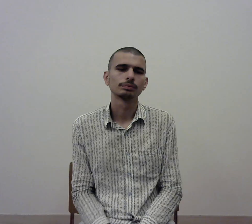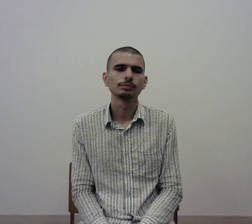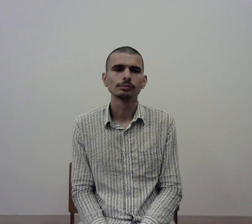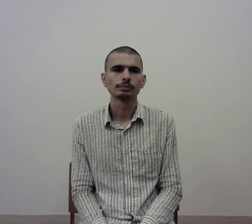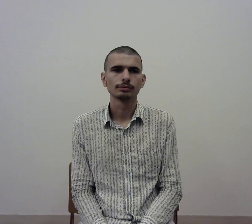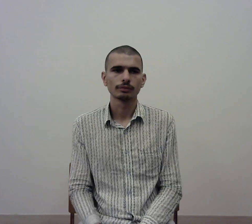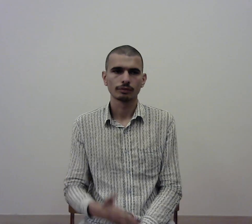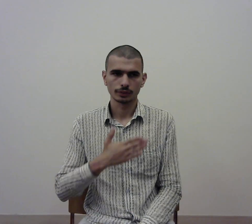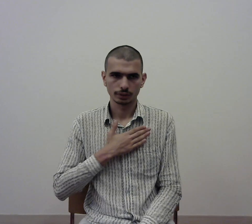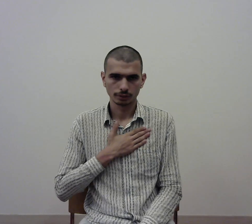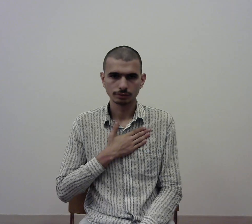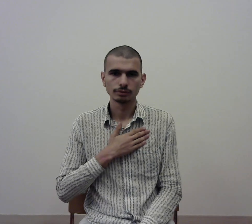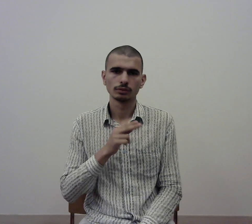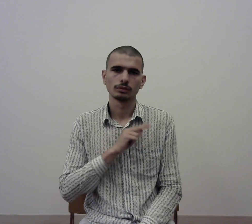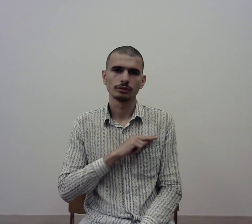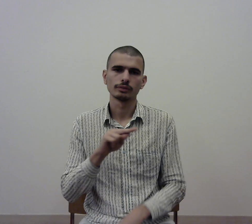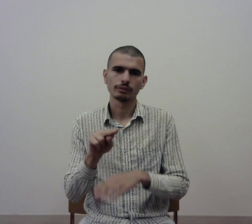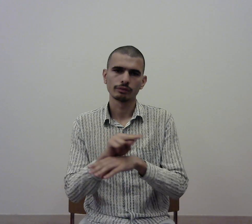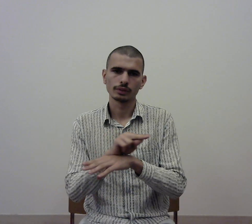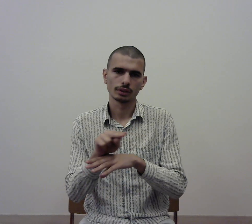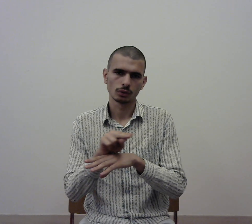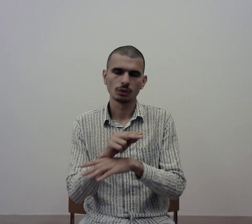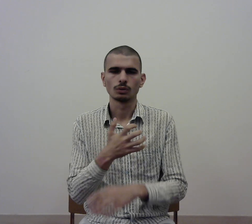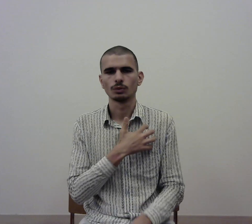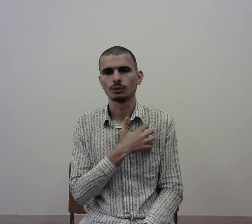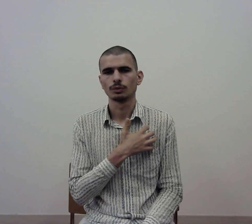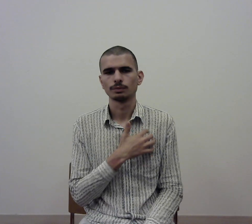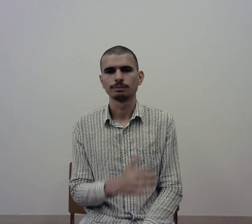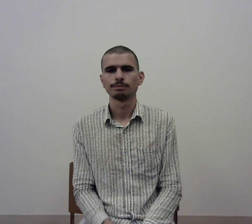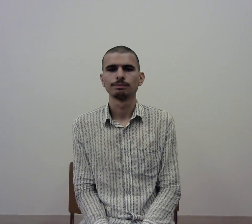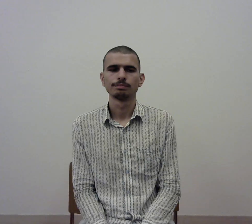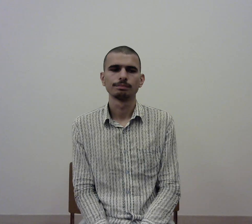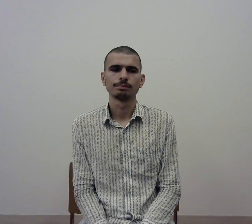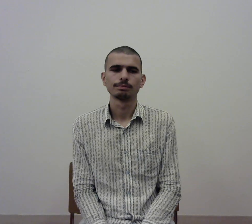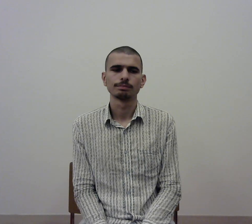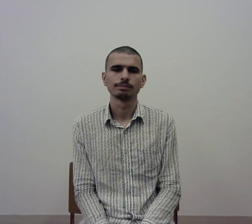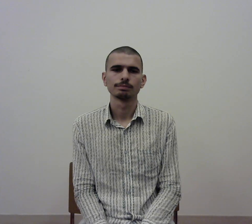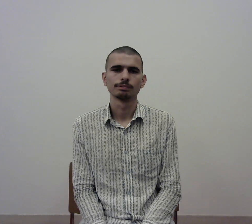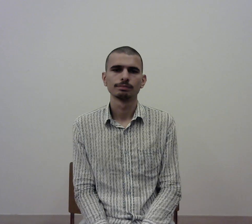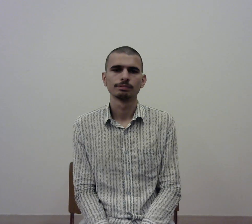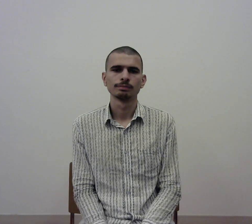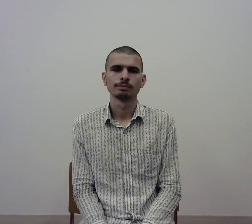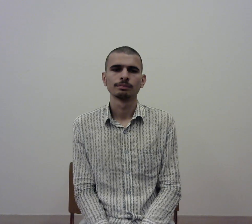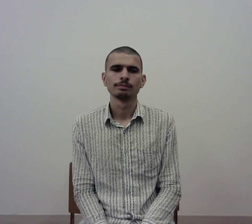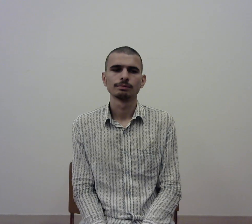Mən işə düzəlmək istəyirəm